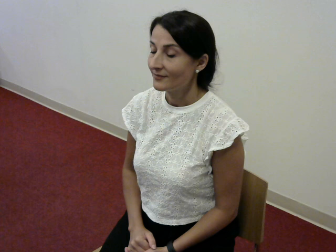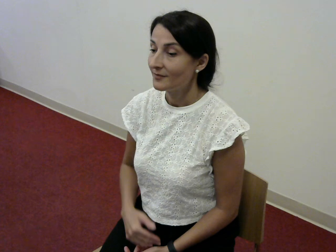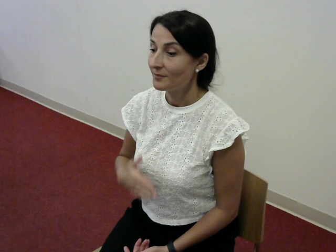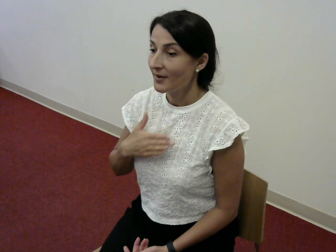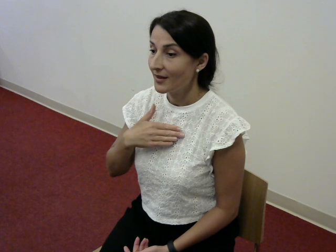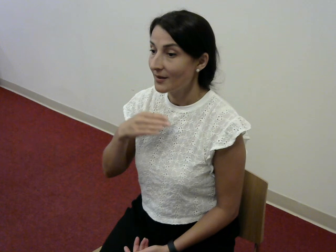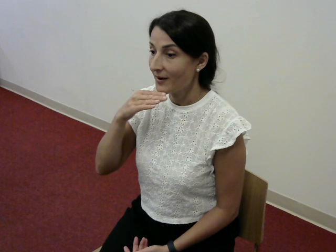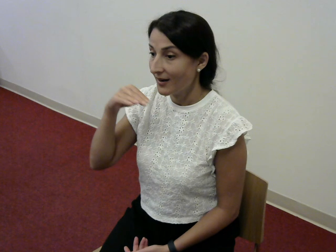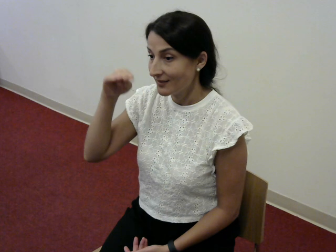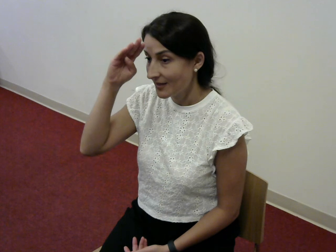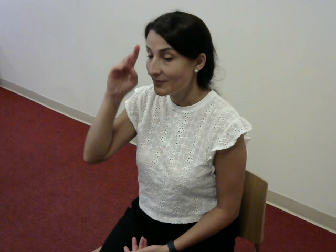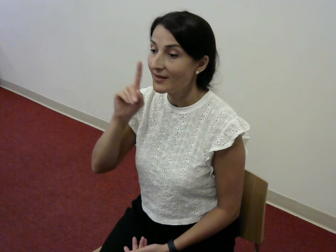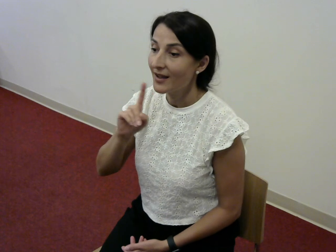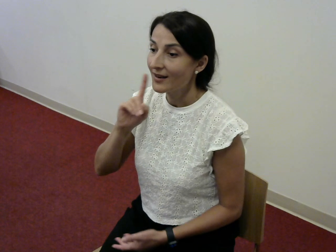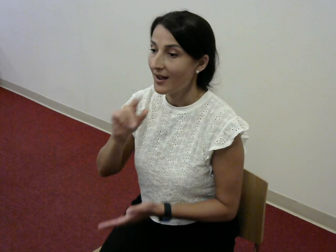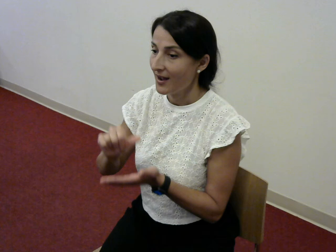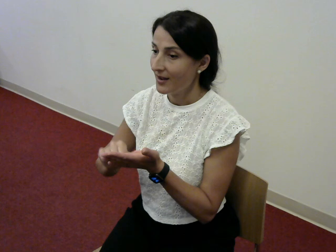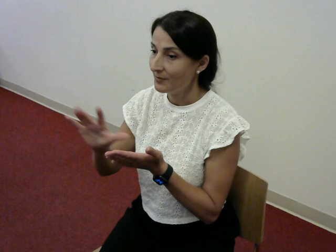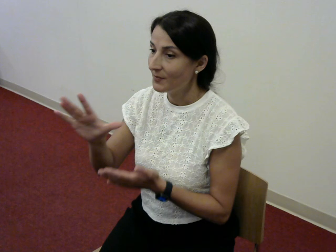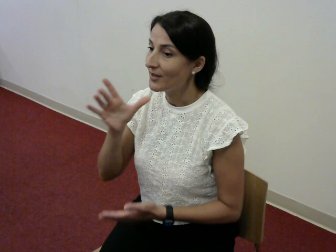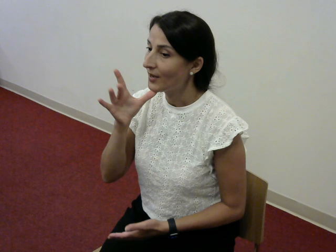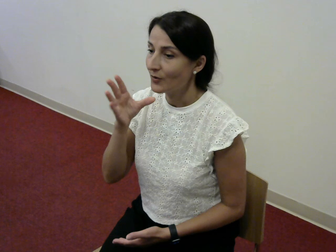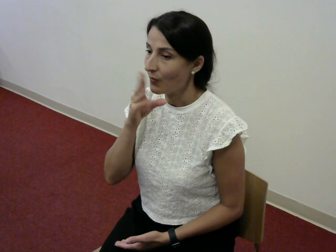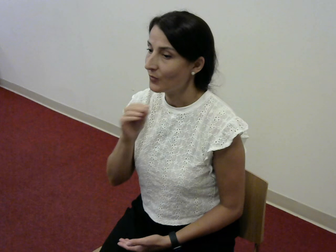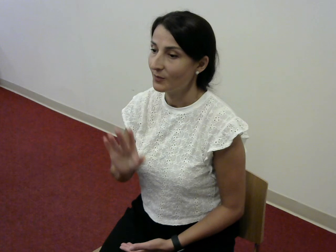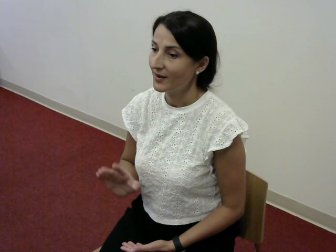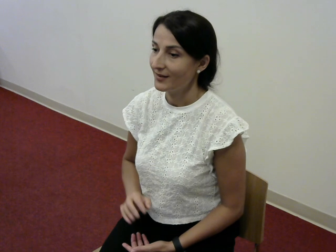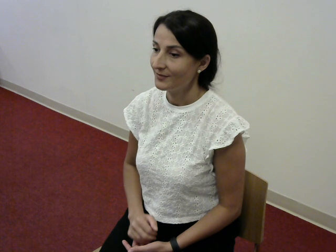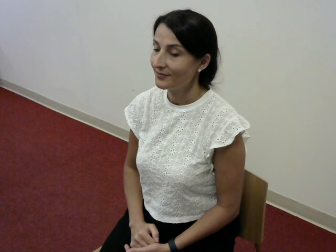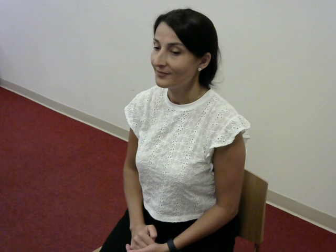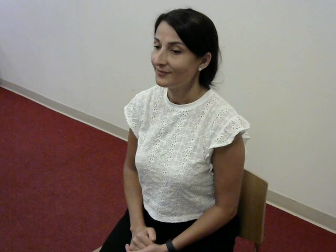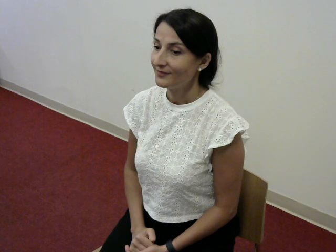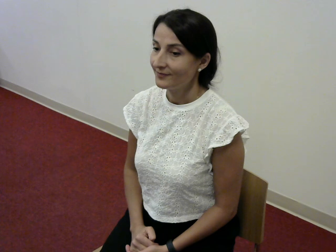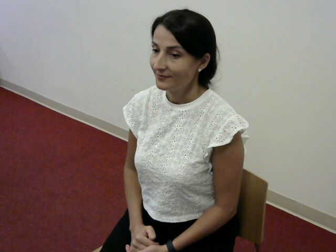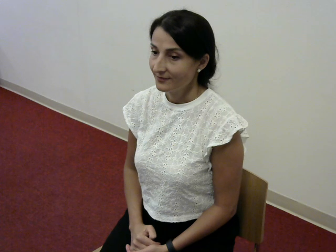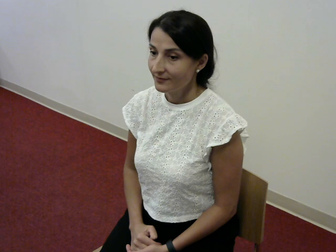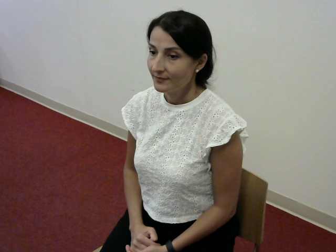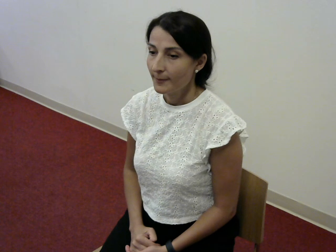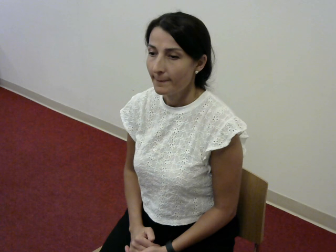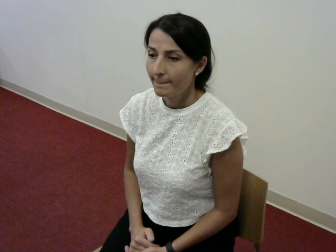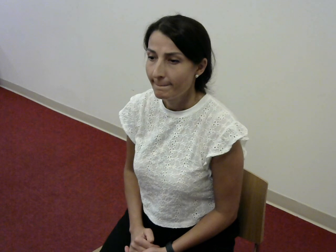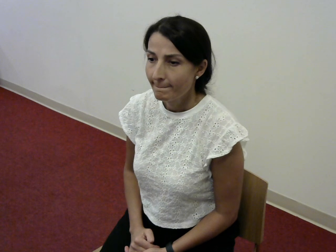Mənim atamın hələ 65 yaşı olmayıb